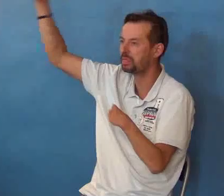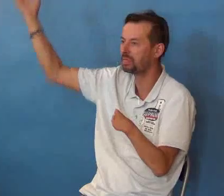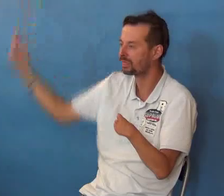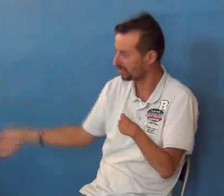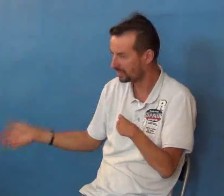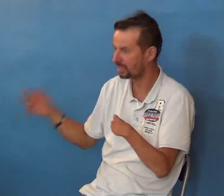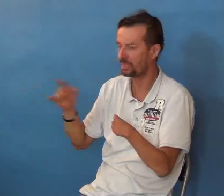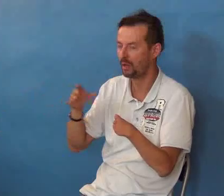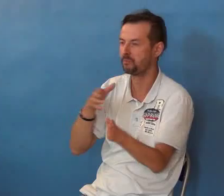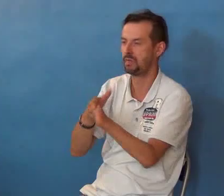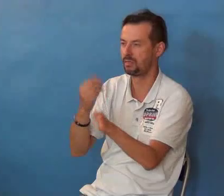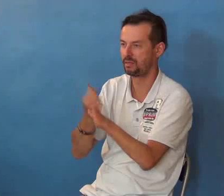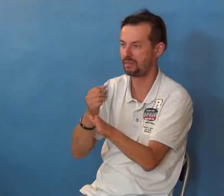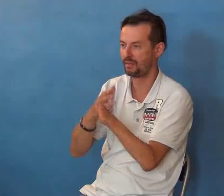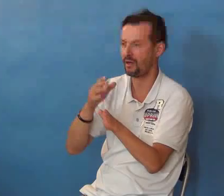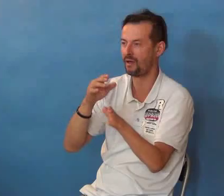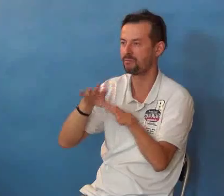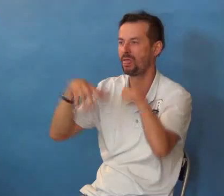Chłopiec trafia na kamień i przewraca się.